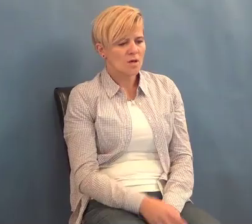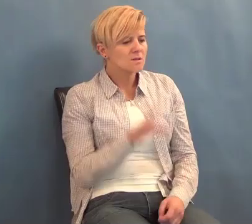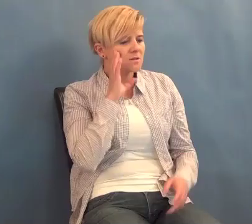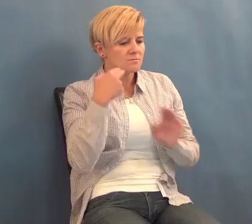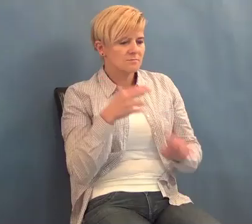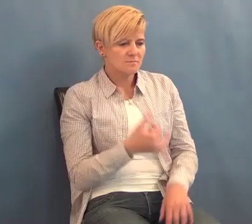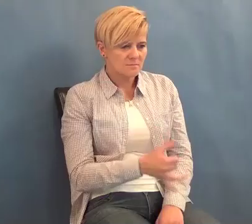Wrócić do tego samego, tak.